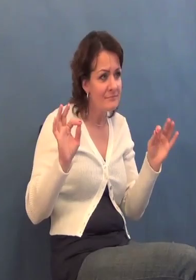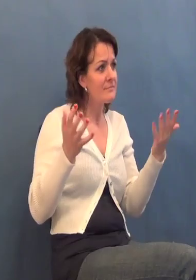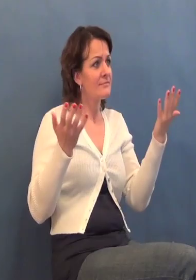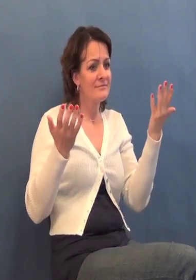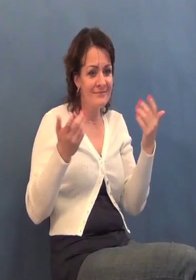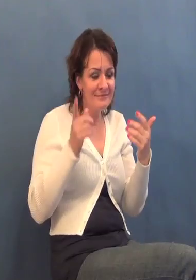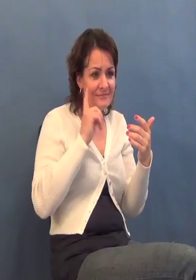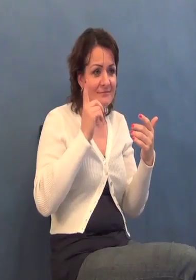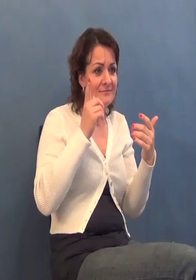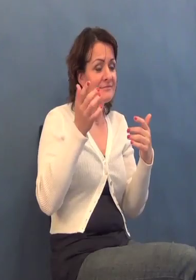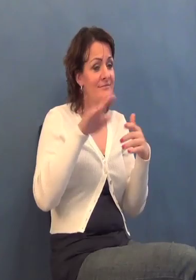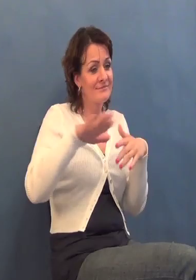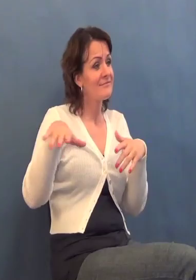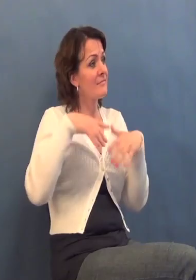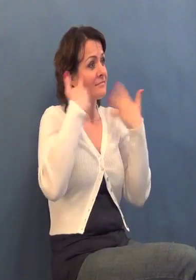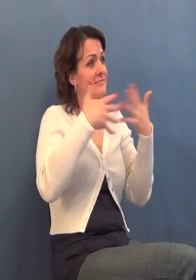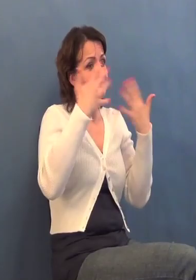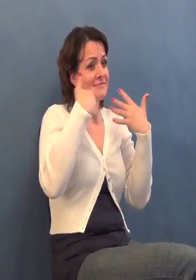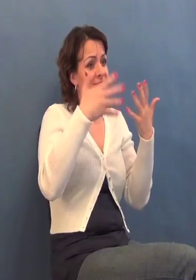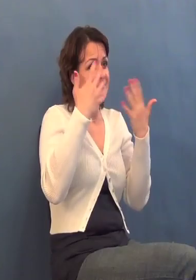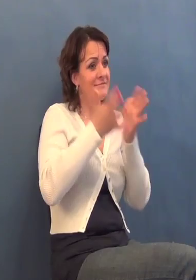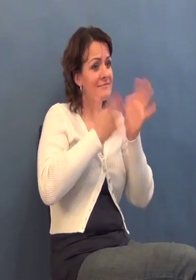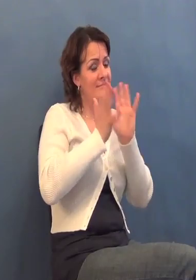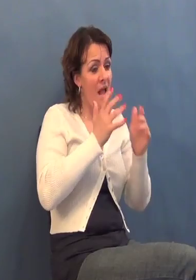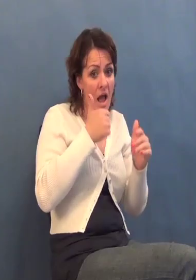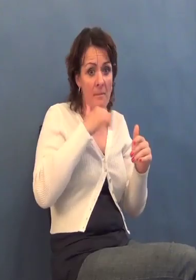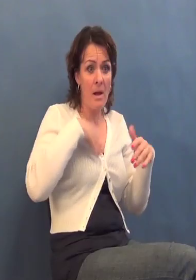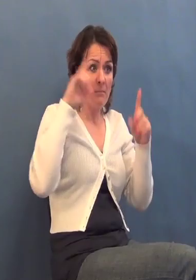Mężczyzna słucha opowieści dzieci o poprzedniej nocy i alarmie.